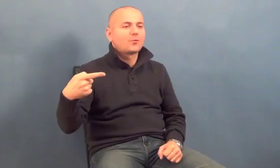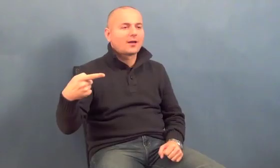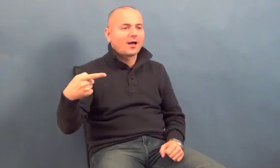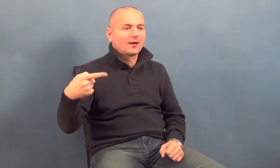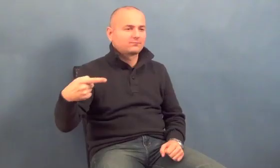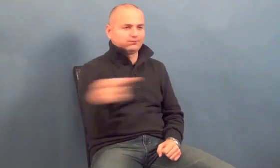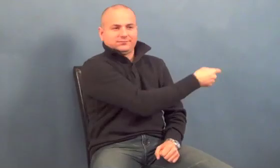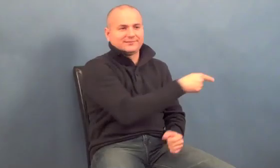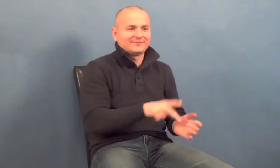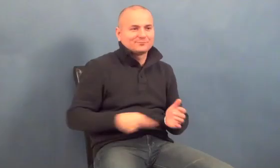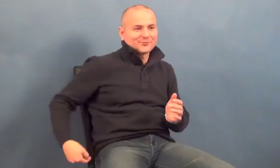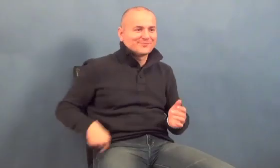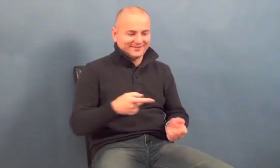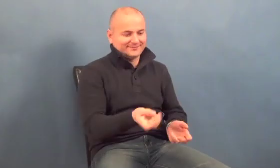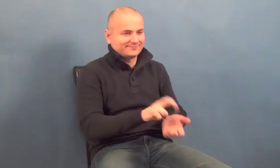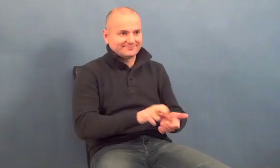A strzałka trafiła do niej, w pupę.